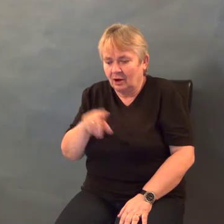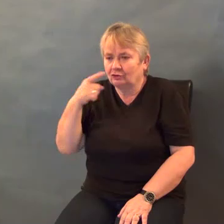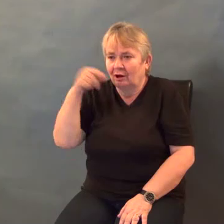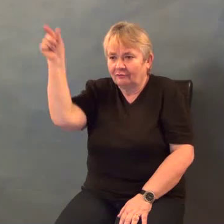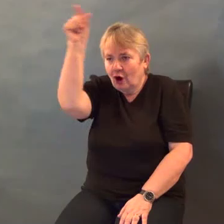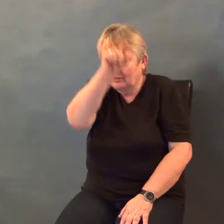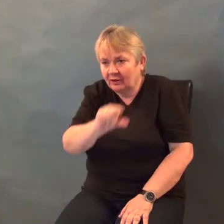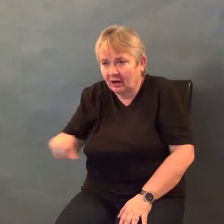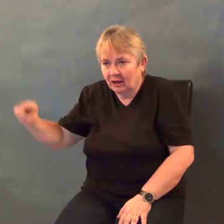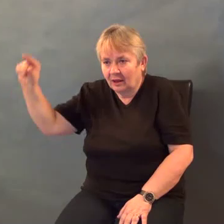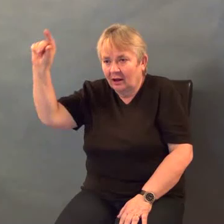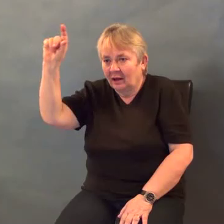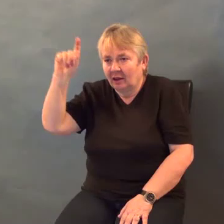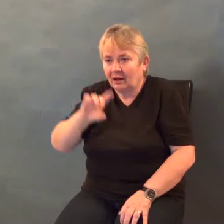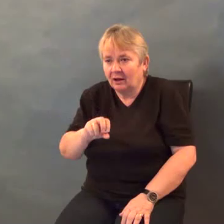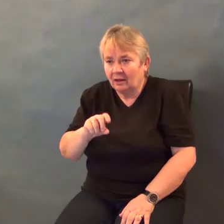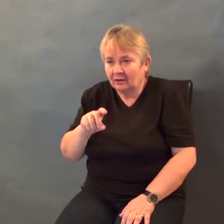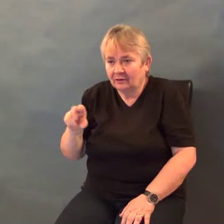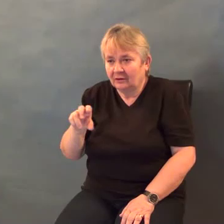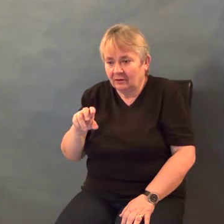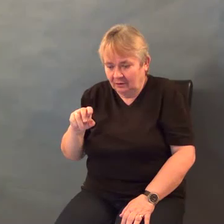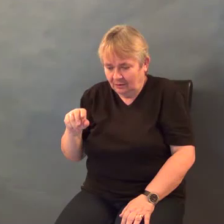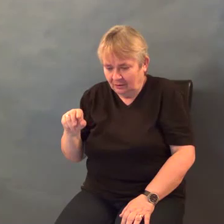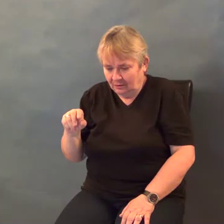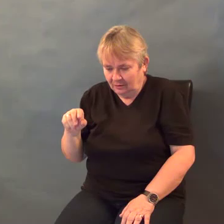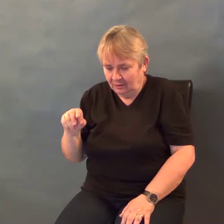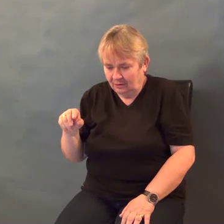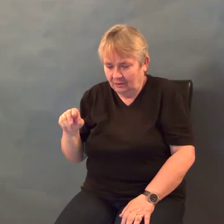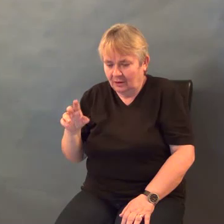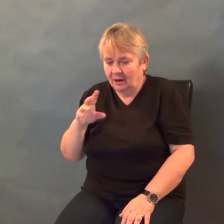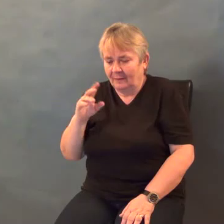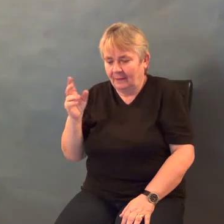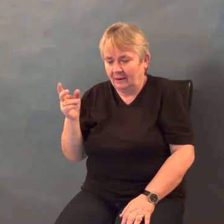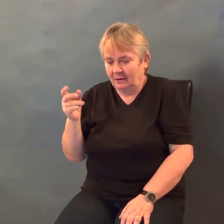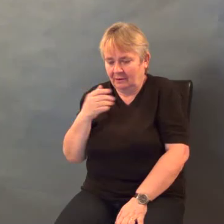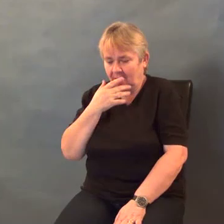Czerwone koło puste w środku.